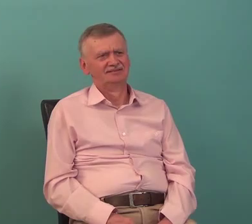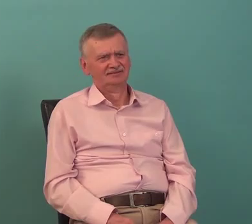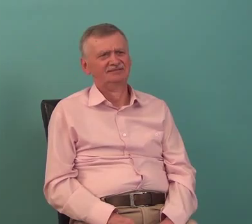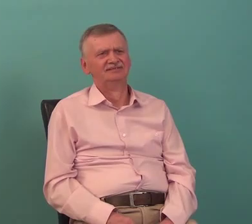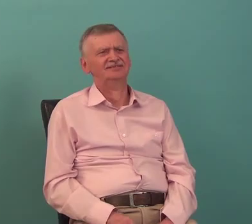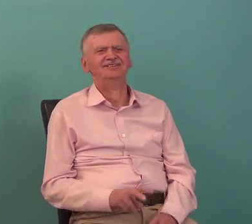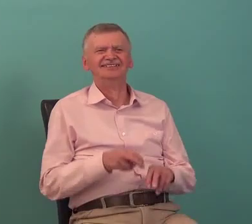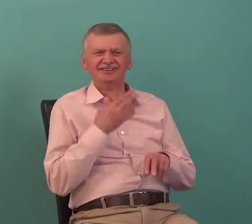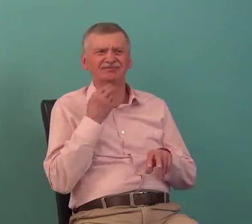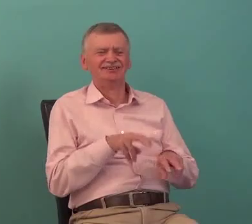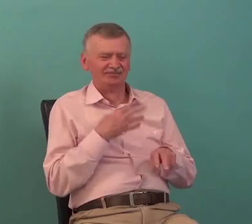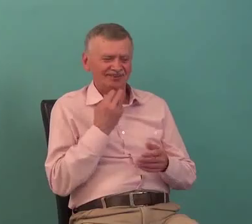W lutym nie jeżdżę na działkę.